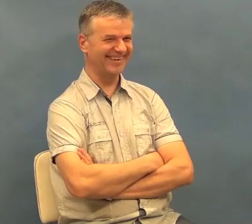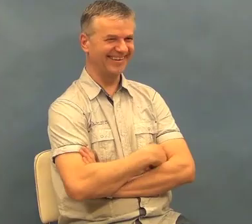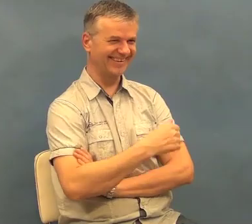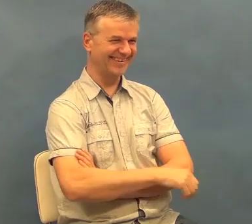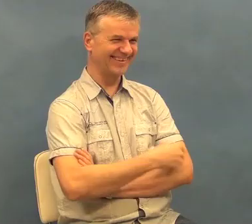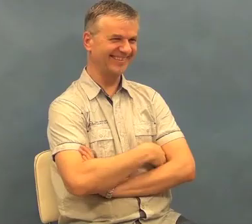Jest.